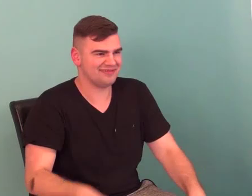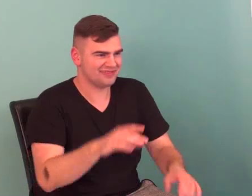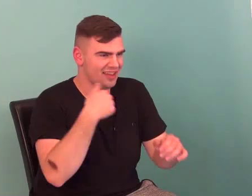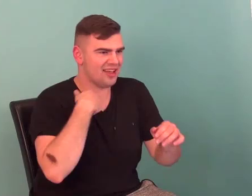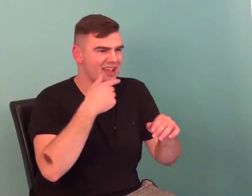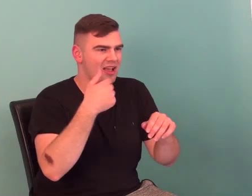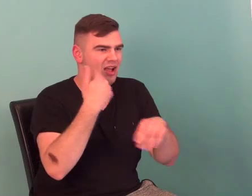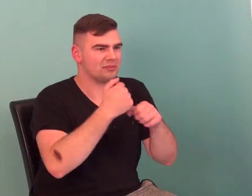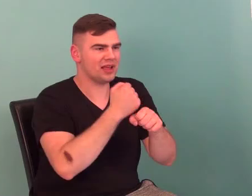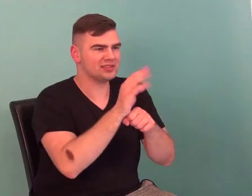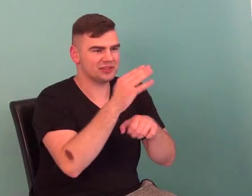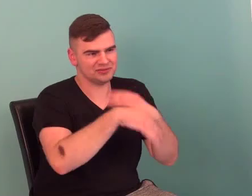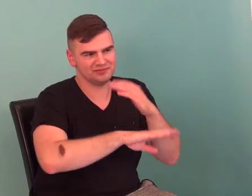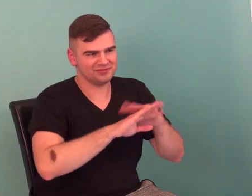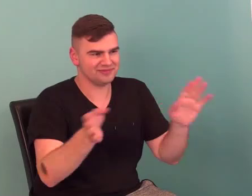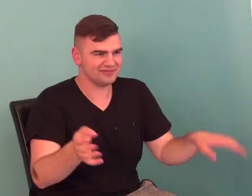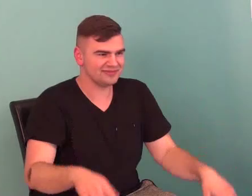Kończę pracę o czwartej.